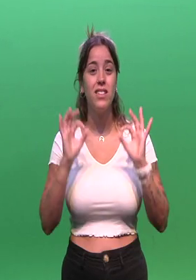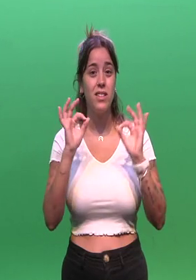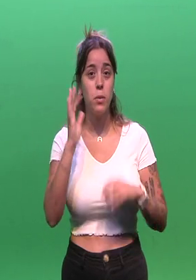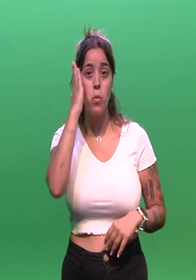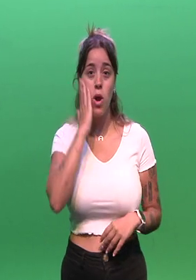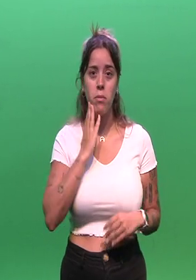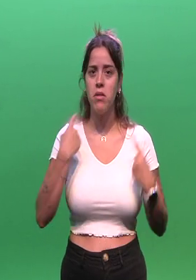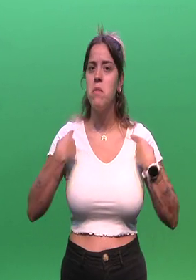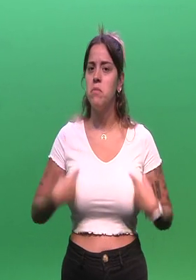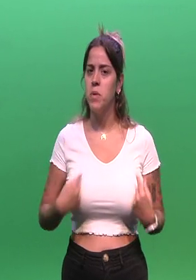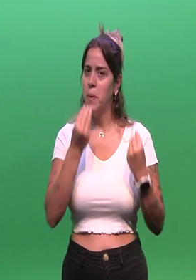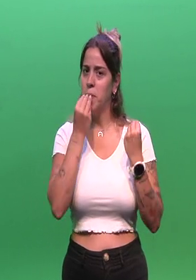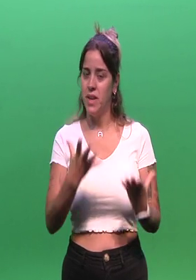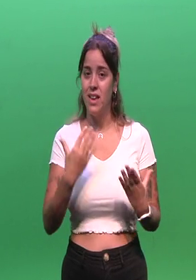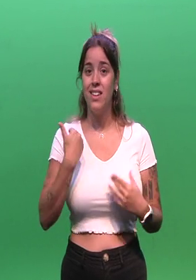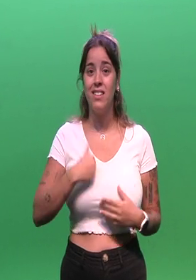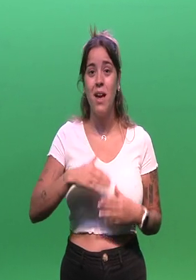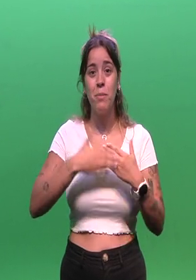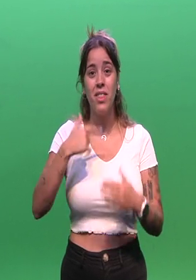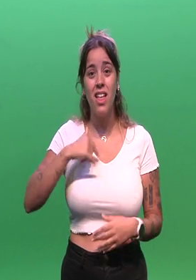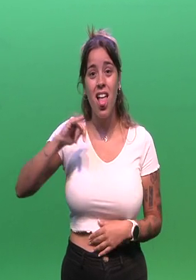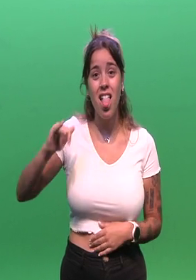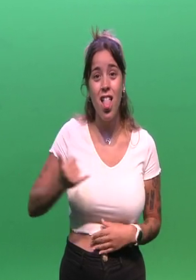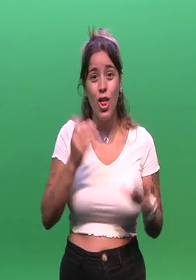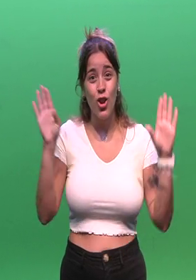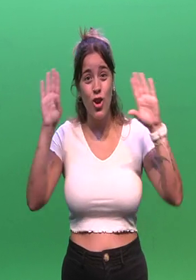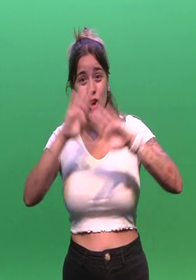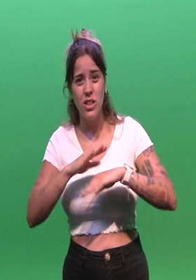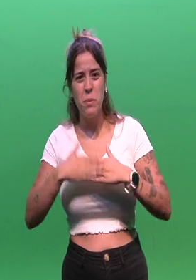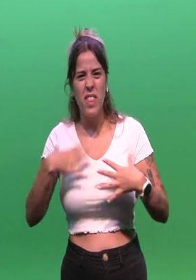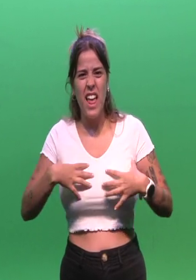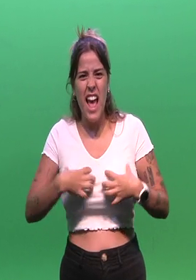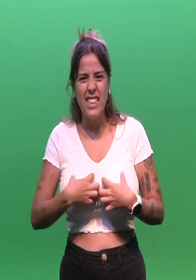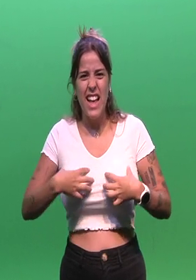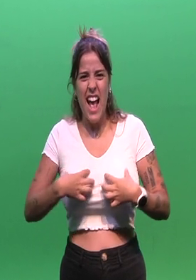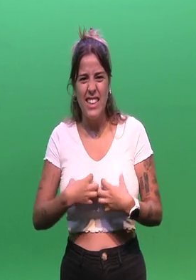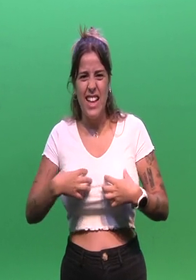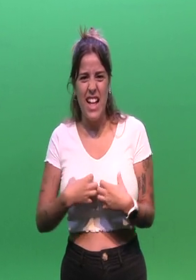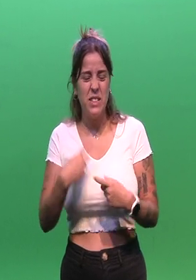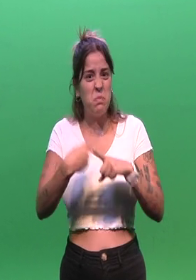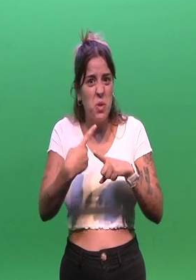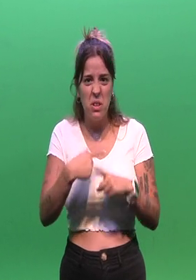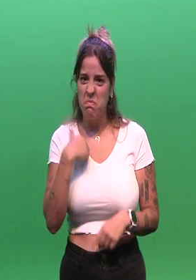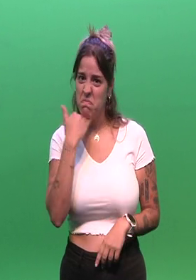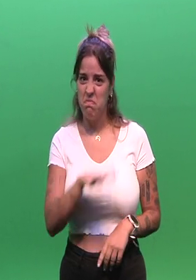Al matí em sento bé, però quan estic cansada, a la nit, sento contraccions als pulmons, no sé per què.